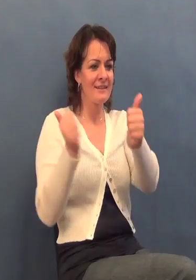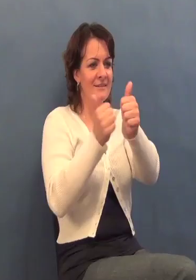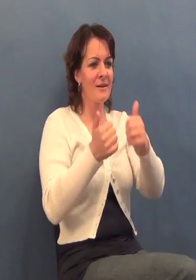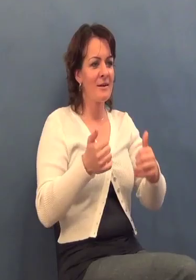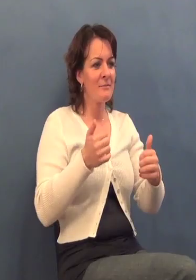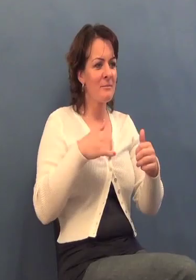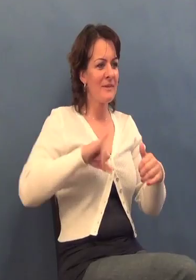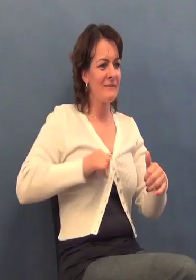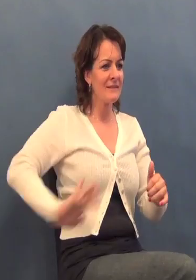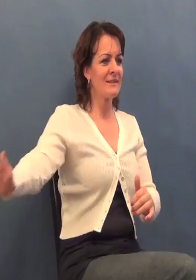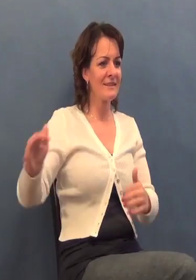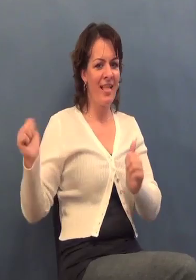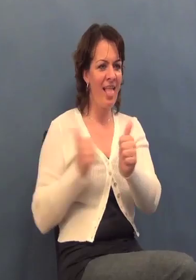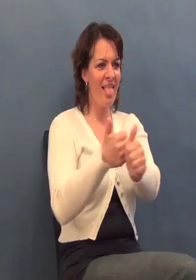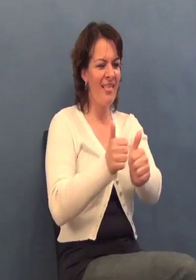Charliemu Chaplinowi to przeszkadza i odgania chłopca.